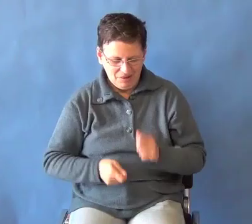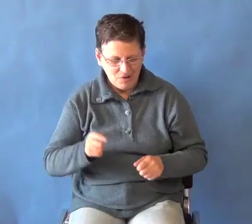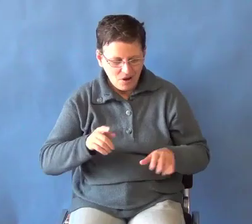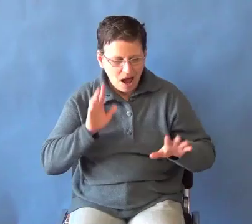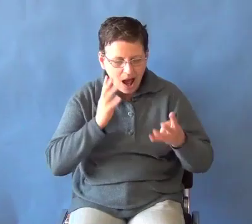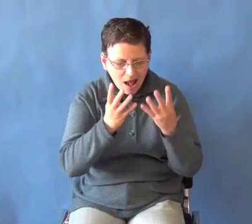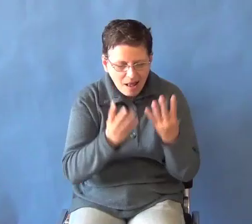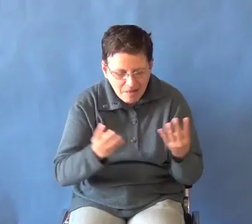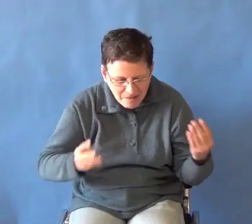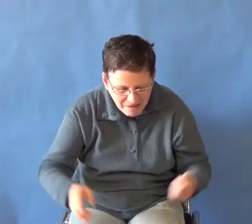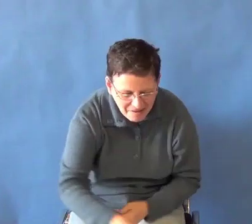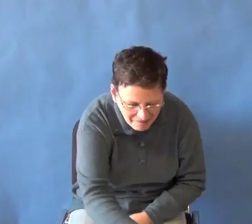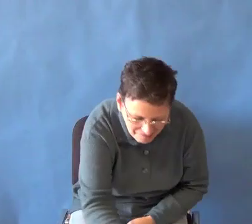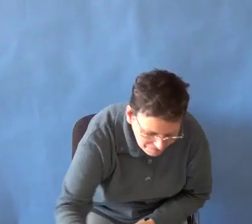Gra na cymbałkach, na płocie.